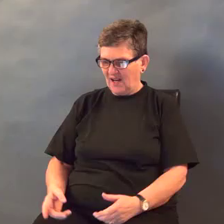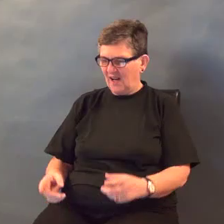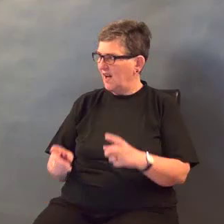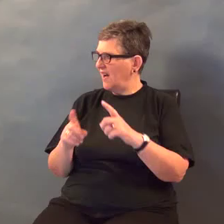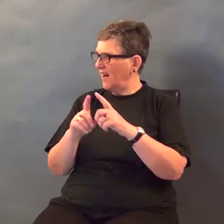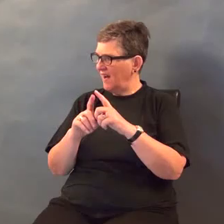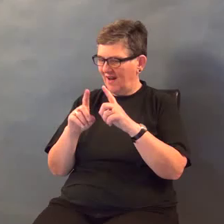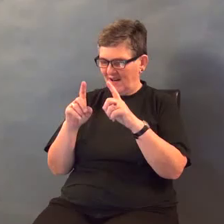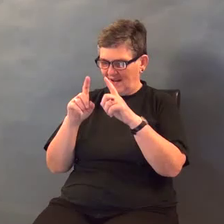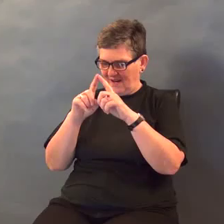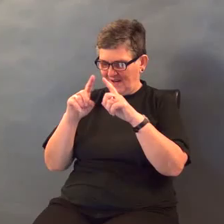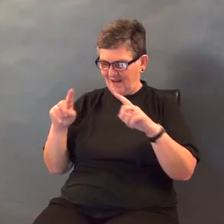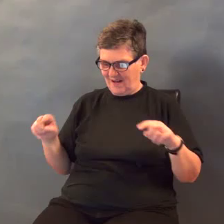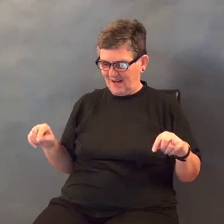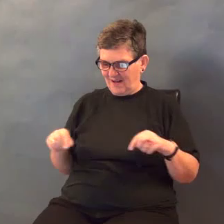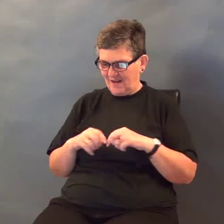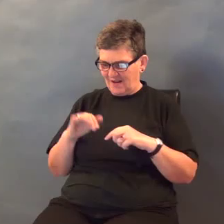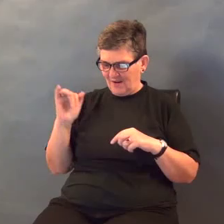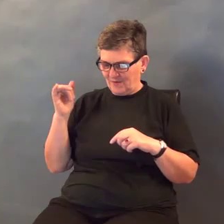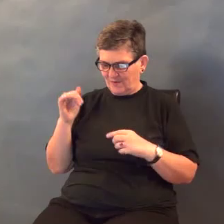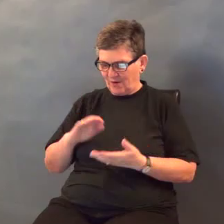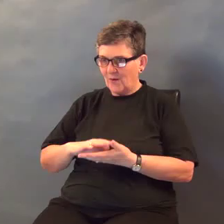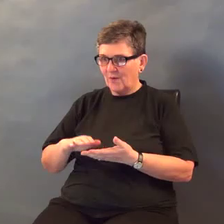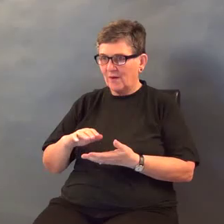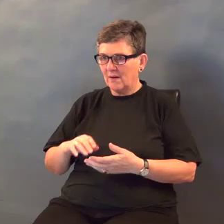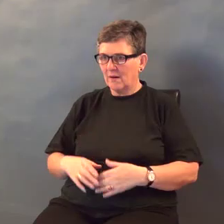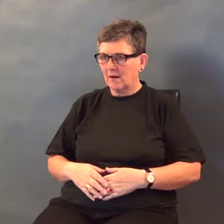Trójkątny, żółty znak informuje, że jest ślisko.